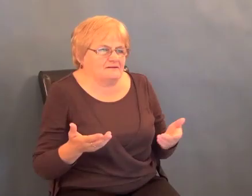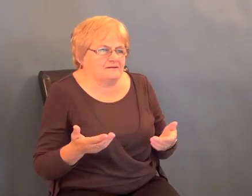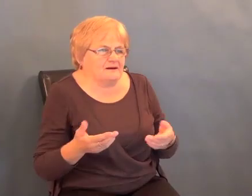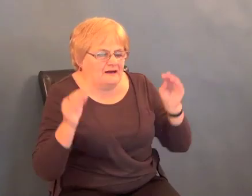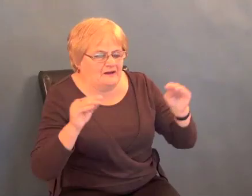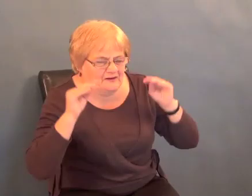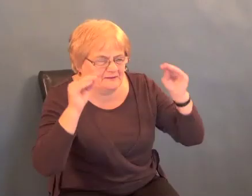Przełożyć.